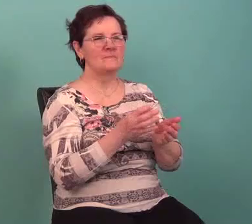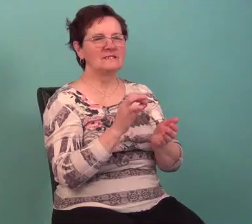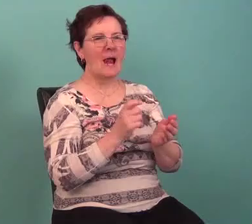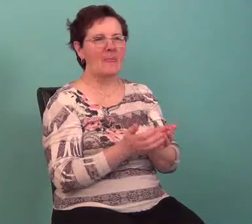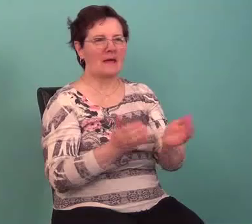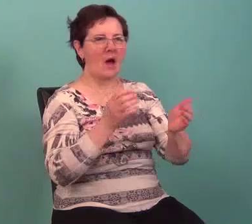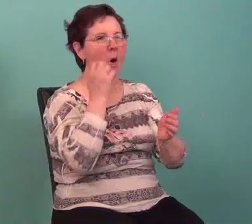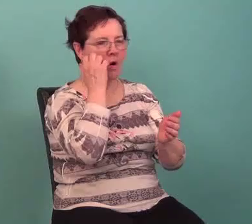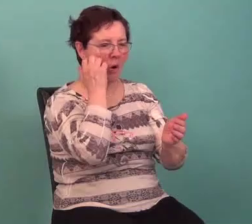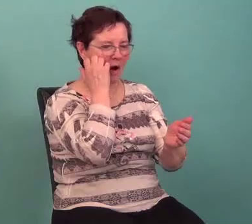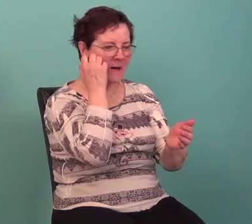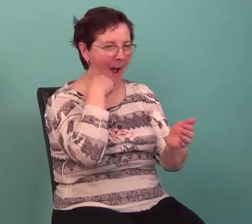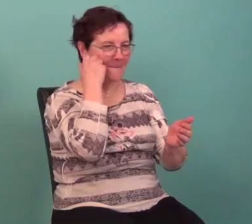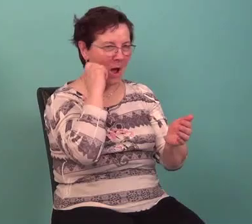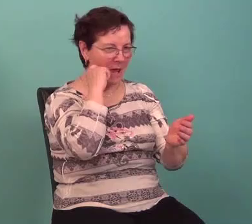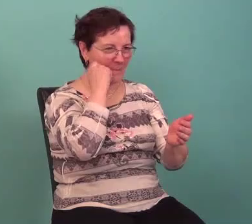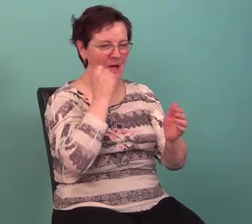Salaterka z jabłkami.